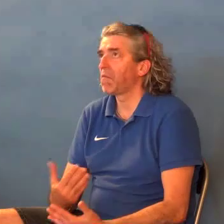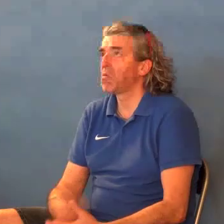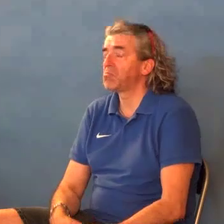Coś nowego.